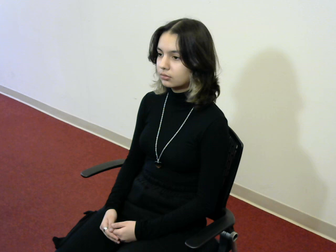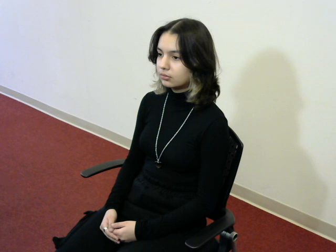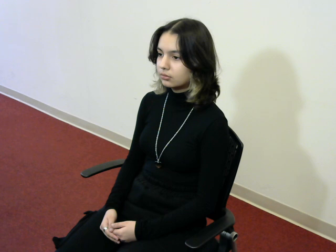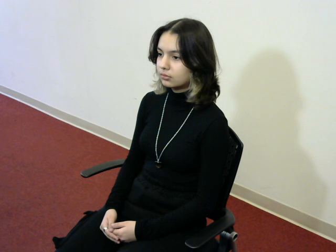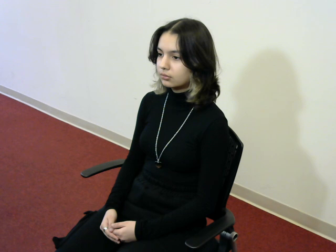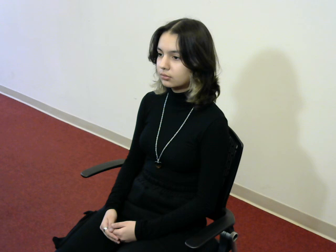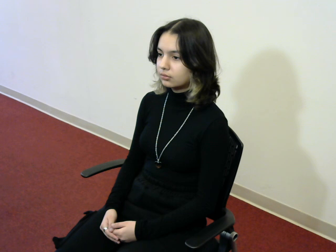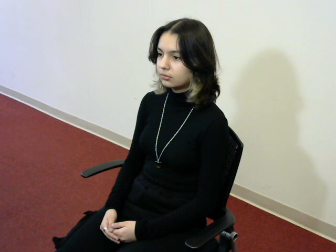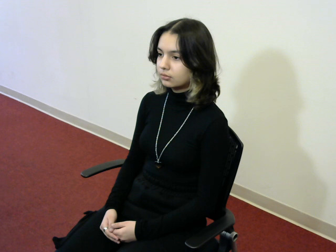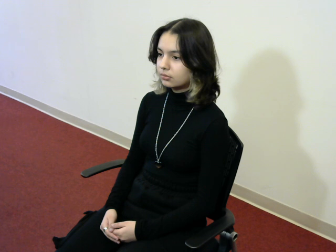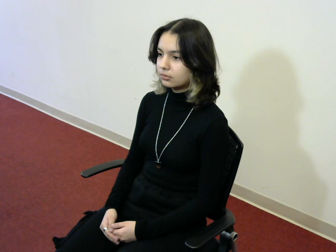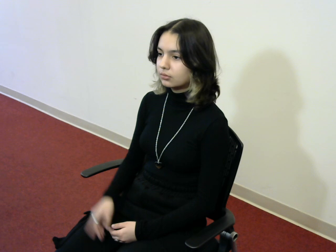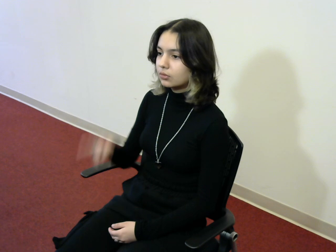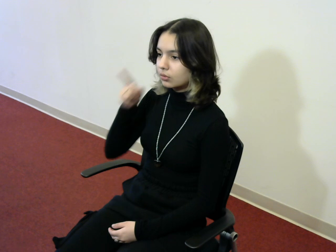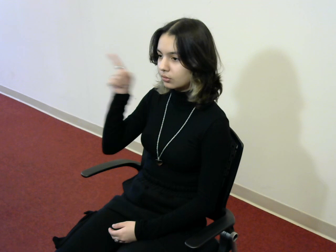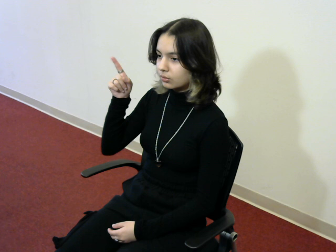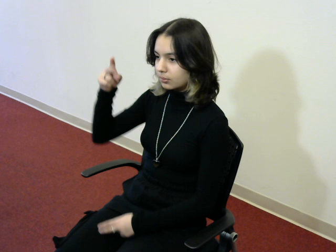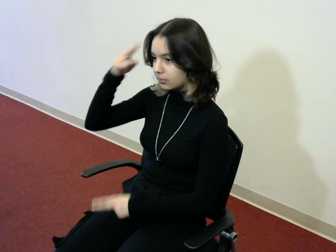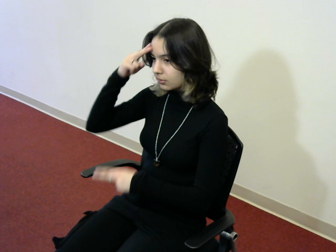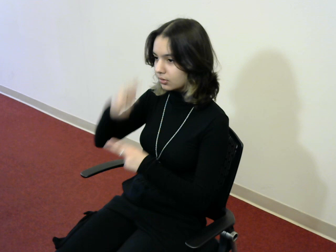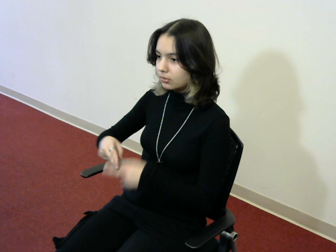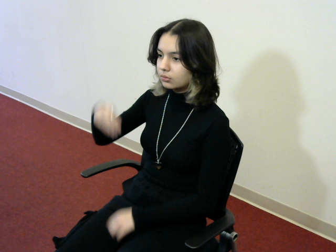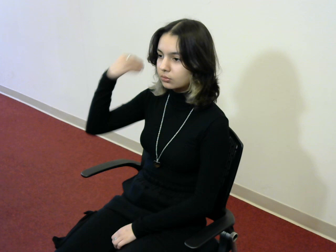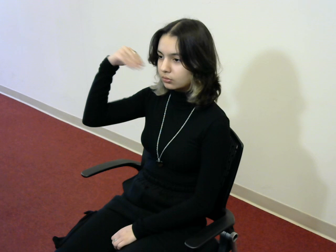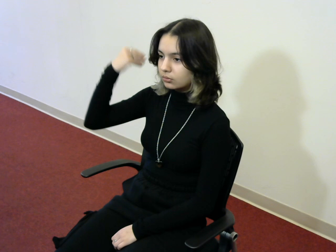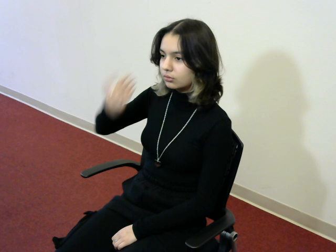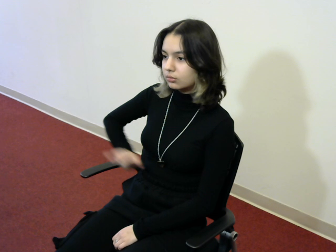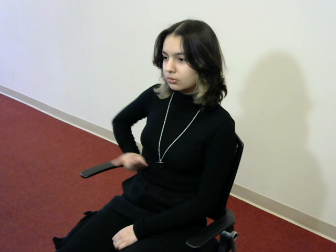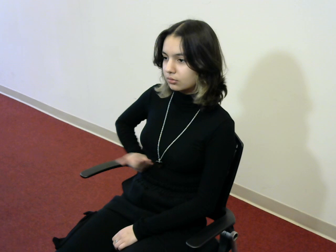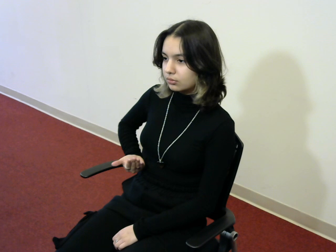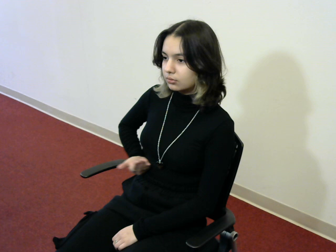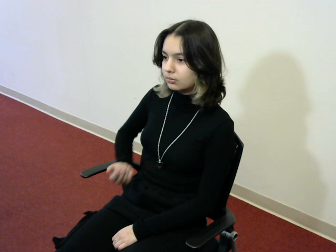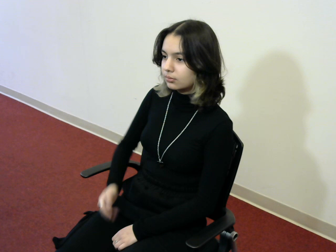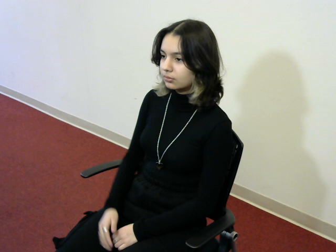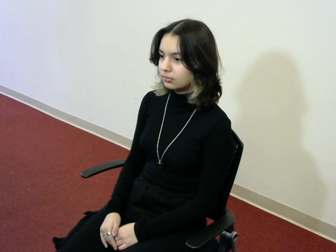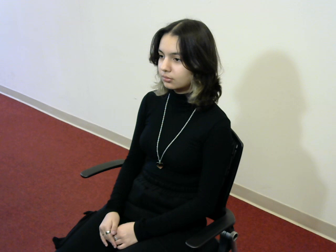Onun qardaşı Türkiyədə yaşayır